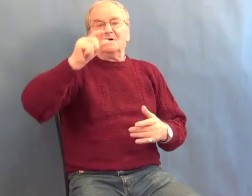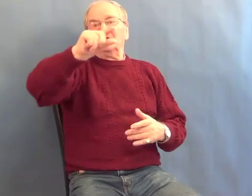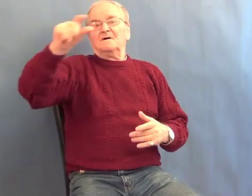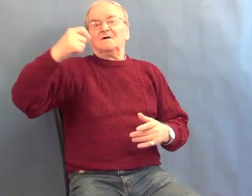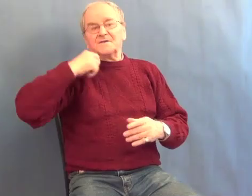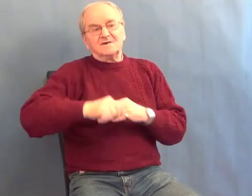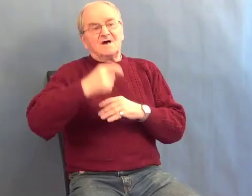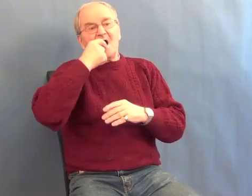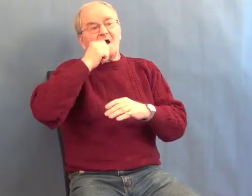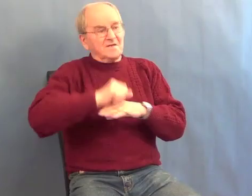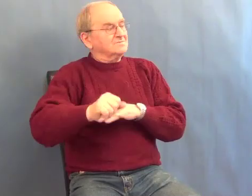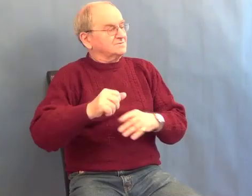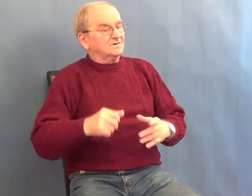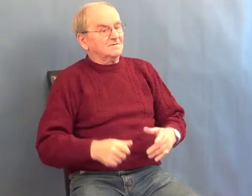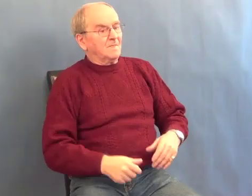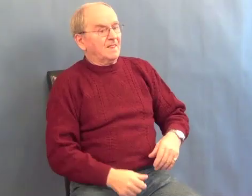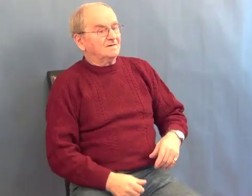Są kieliszki do wódki i wolno jeść.